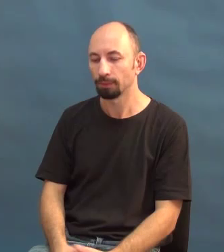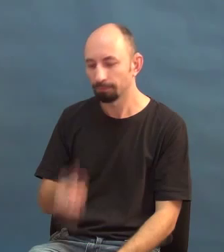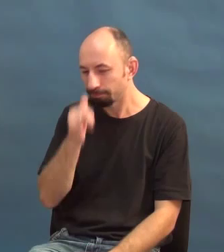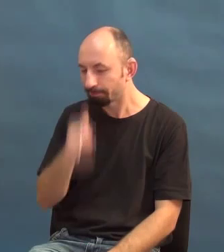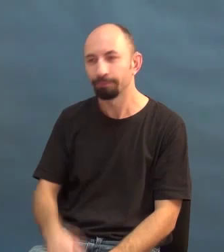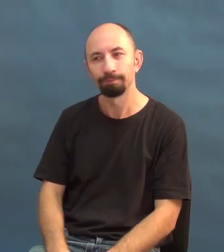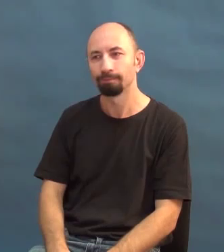Nie mogę.